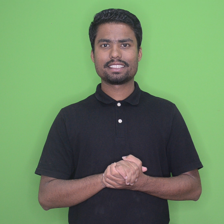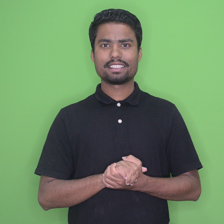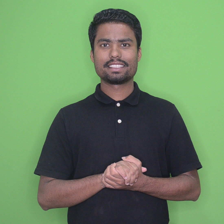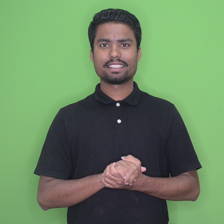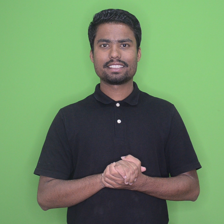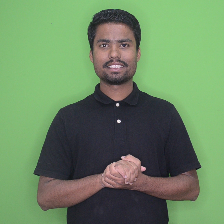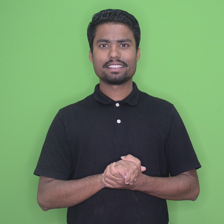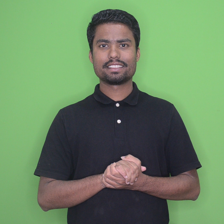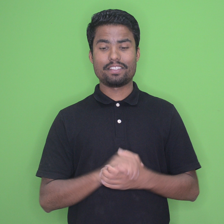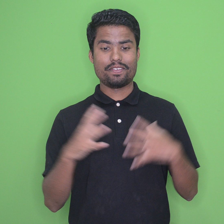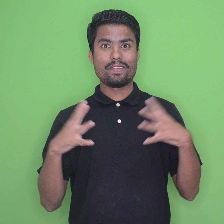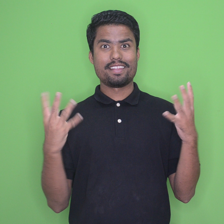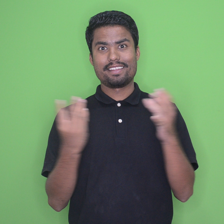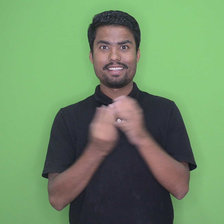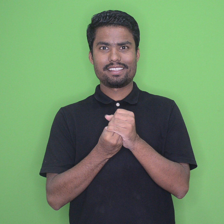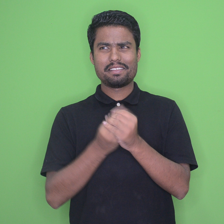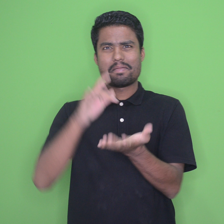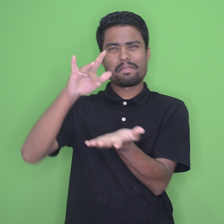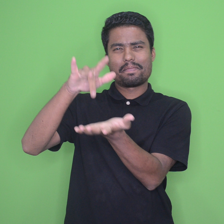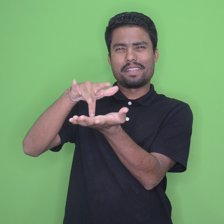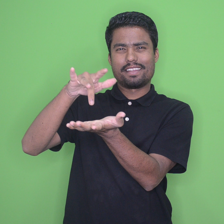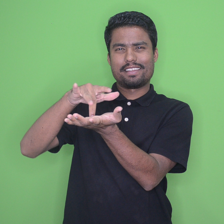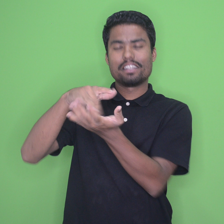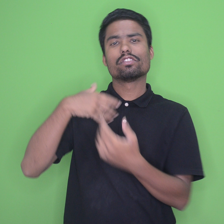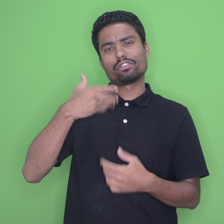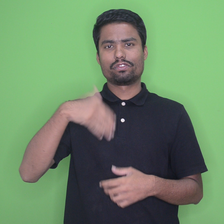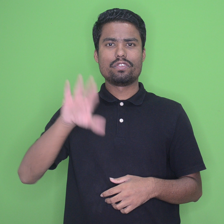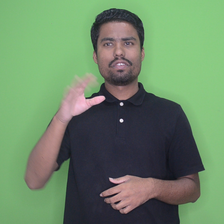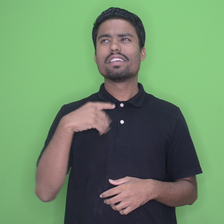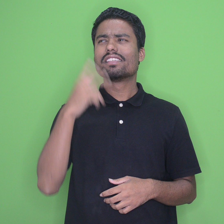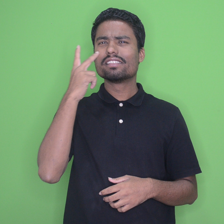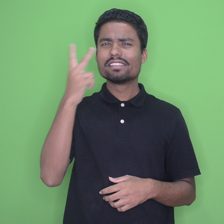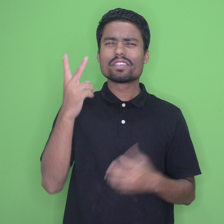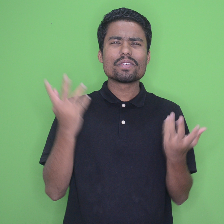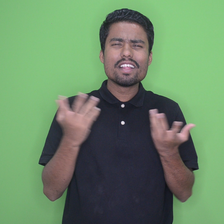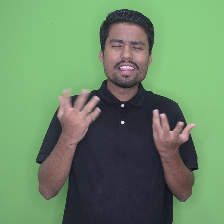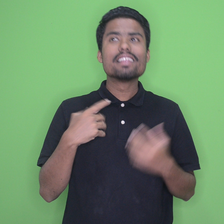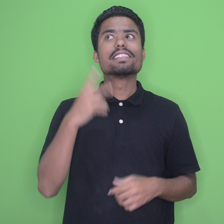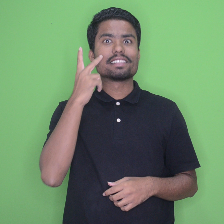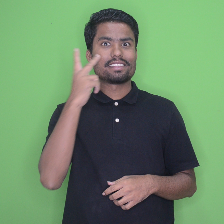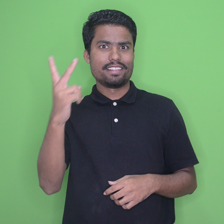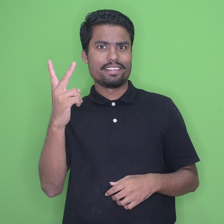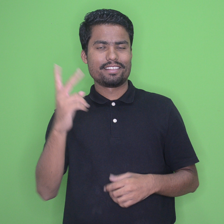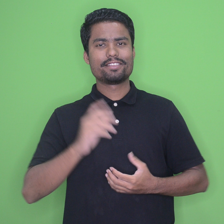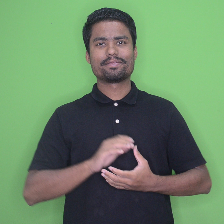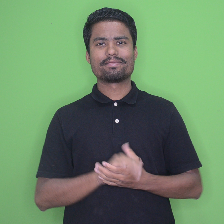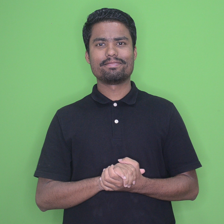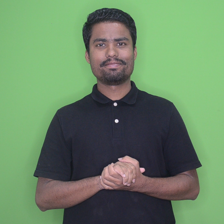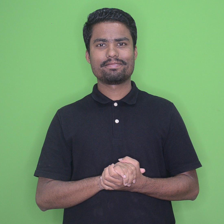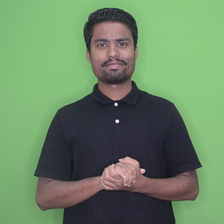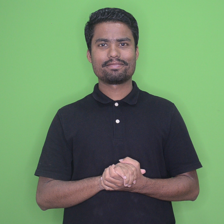which places can we go to see